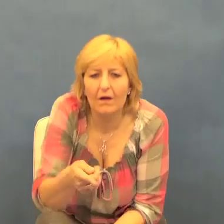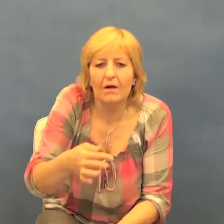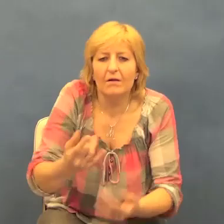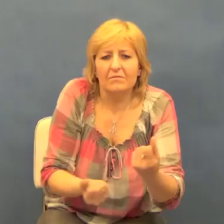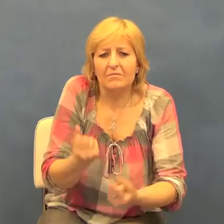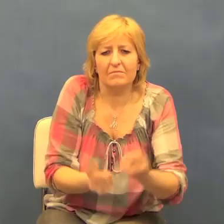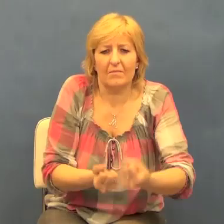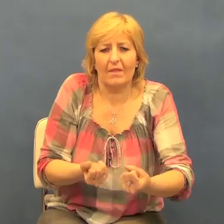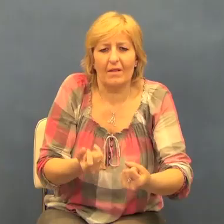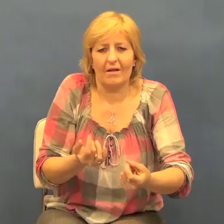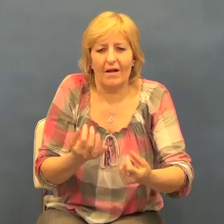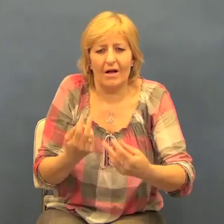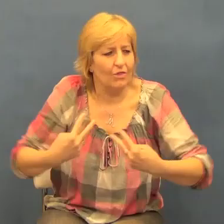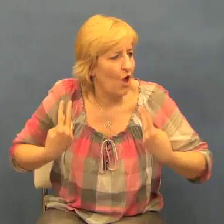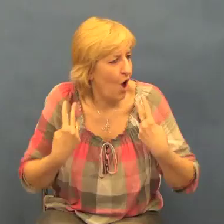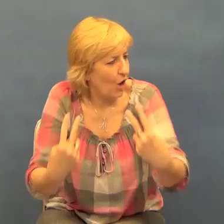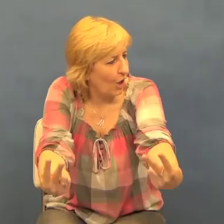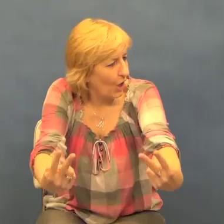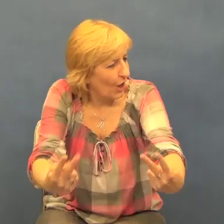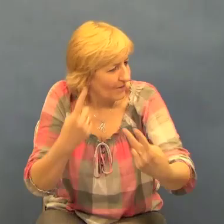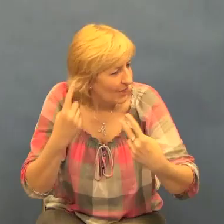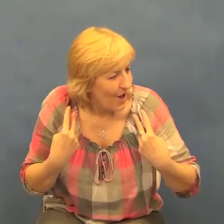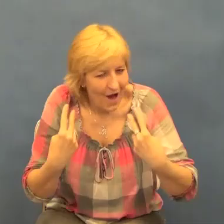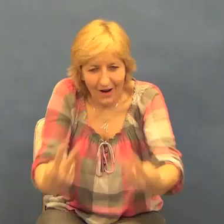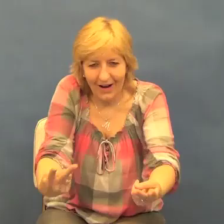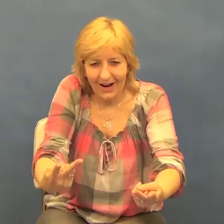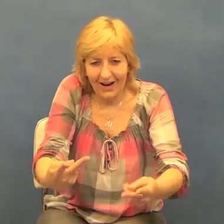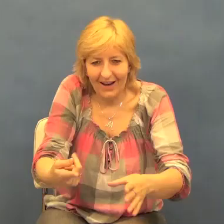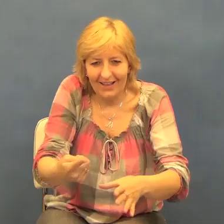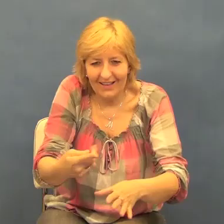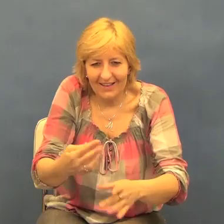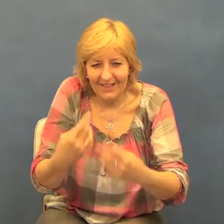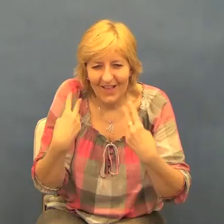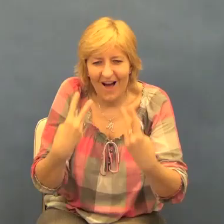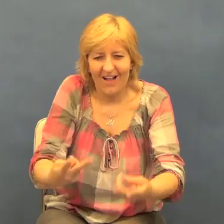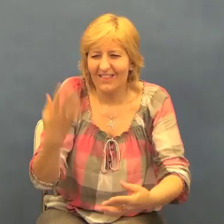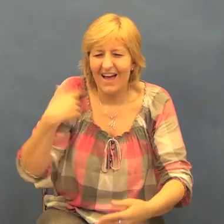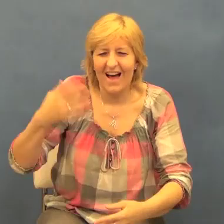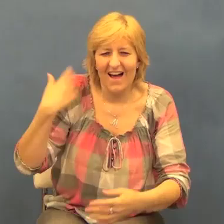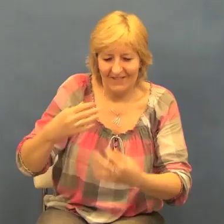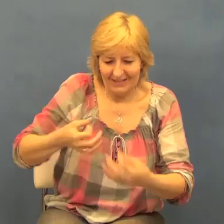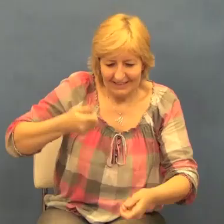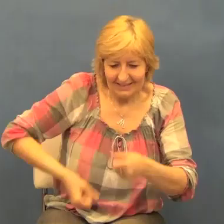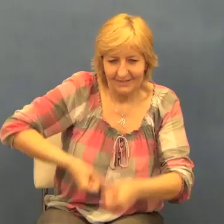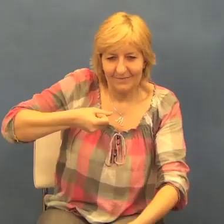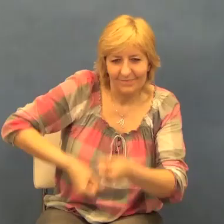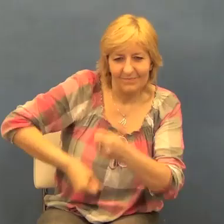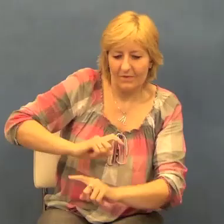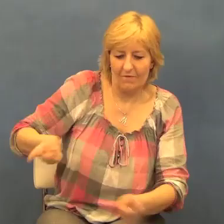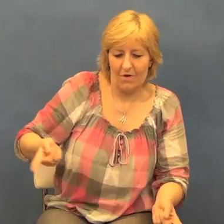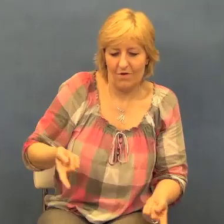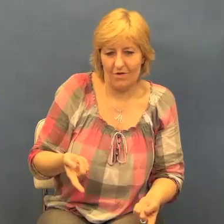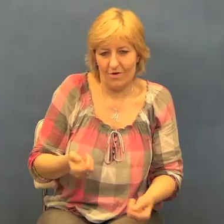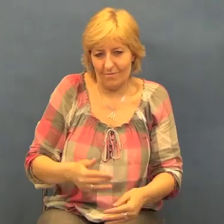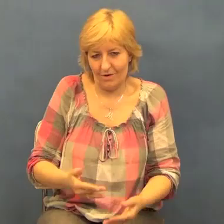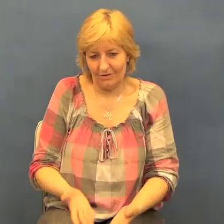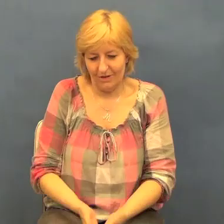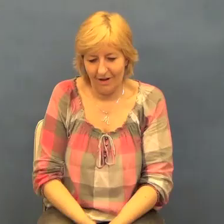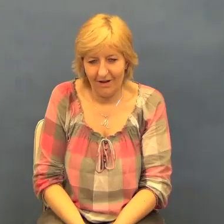Dawno temu na torach jeździło się drezyną, więc teraz nie wolno nią jeździć.